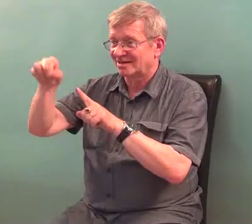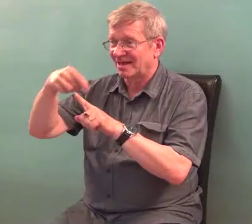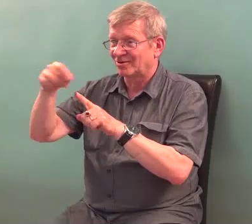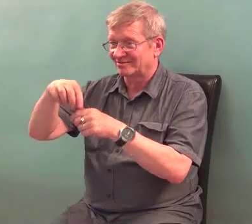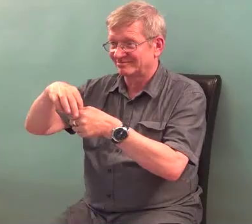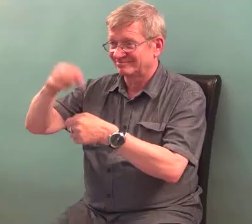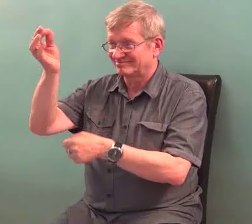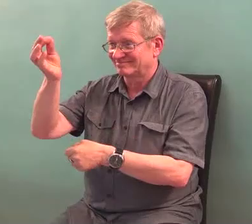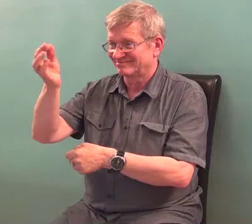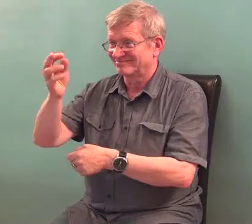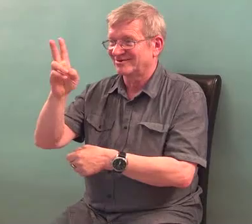Wylosujemy kto.